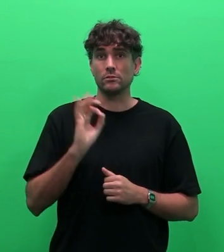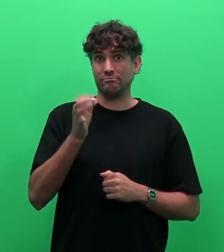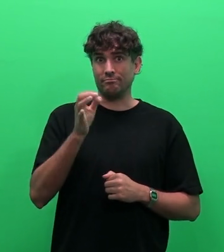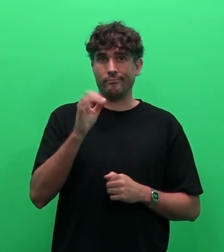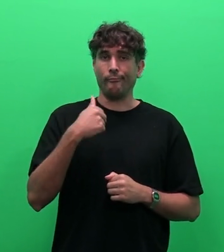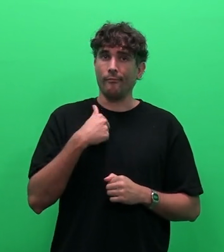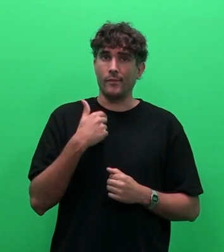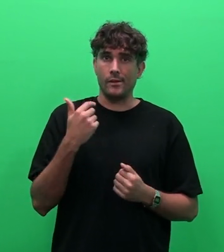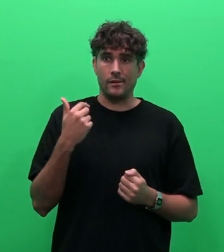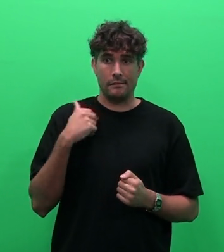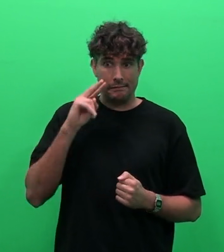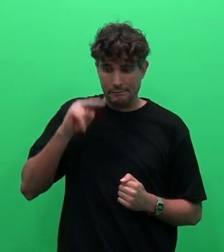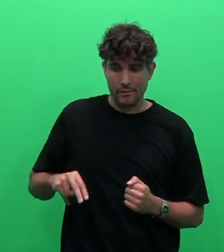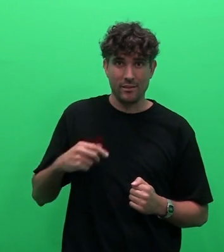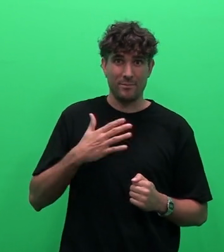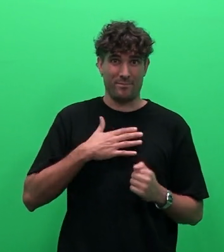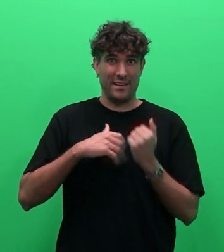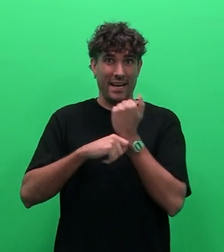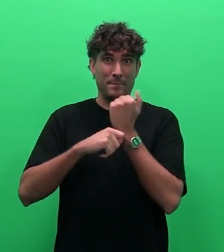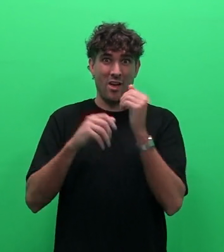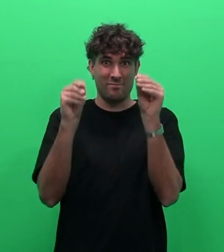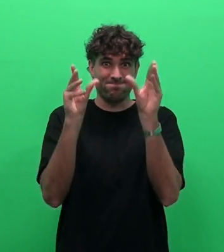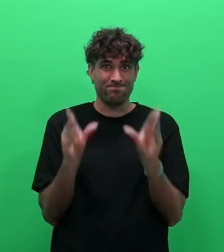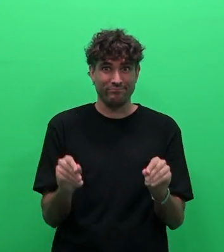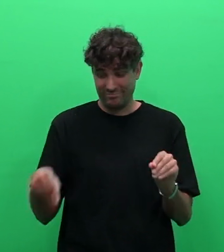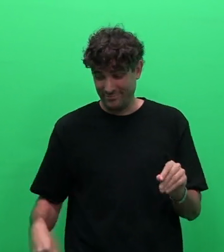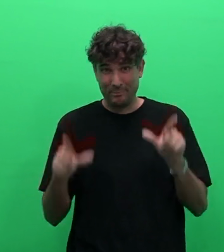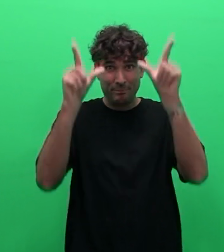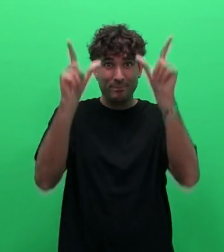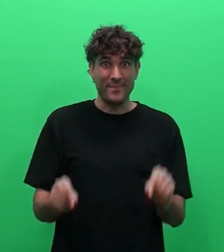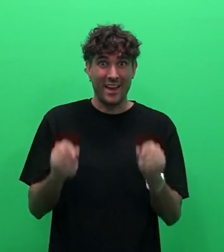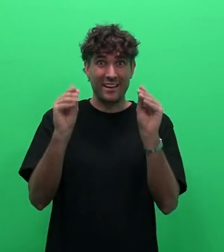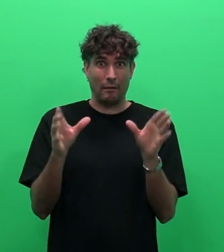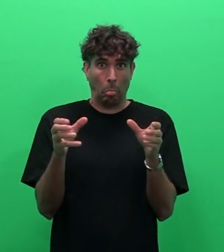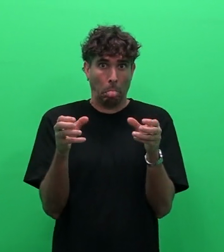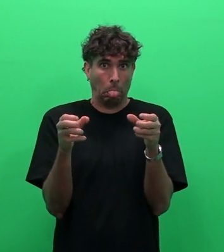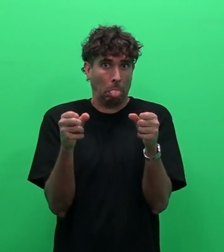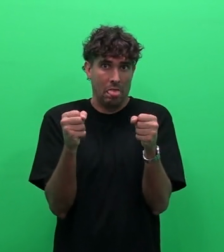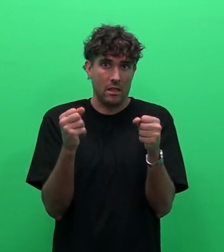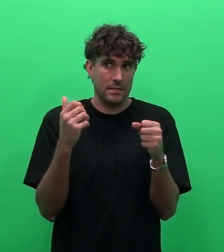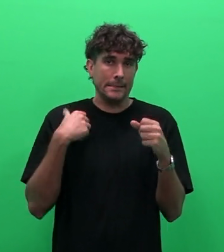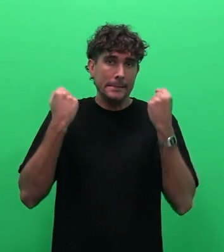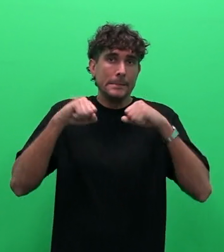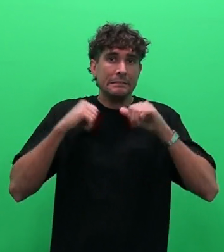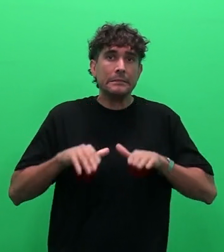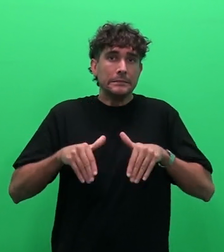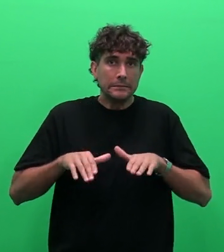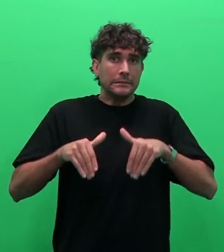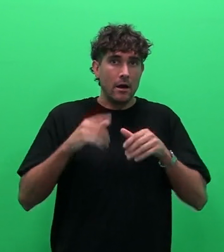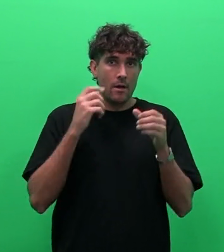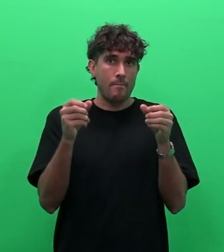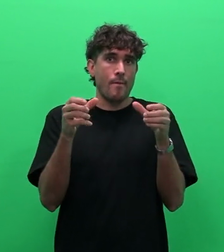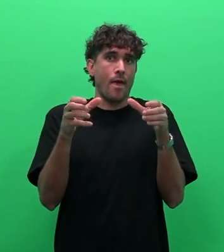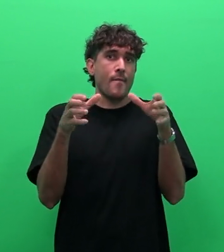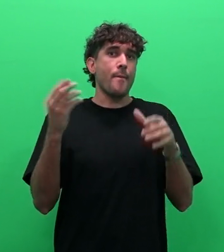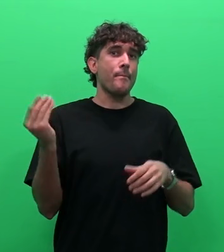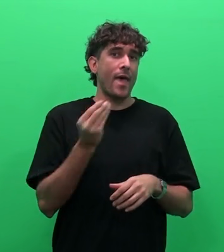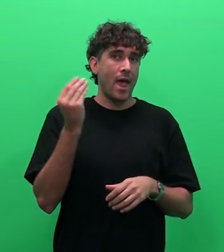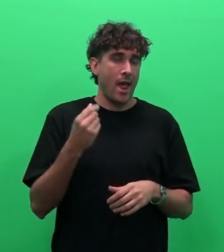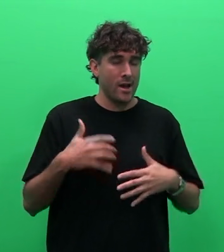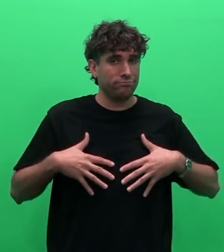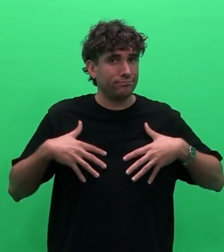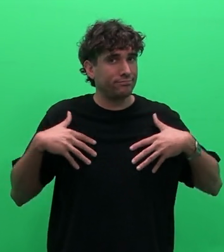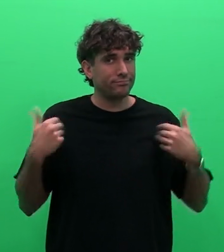Sí, veia que tenia els bessons molt prims, i he entrenat fent exercicis de puntetes i ara ja els tinc més voluminosos, els tinc millor i estic content.